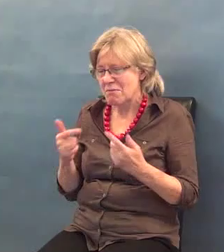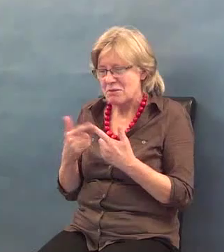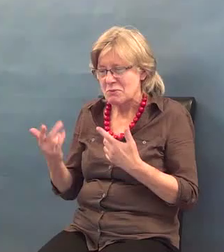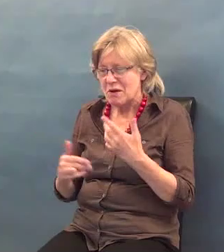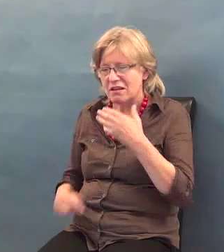Nie pasuje mi.